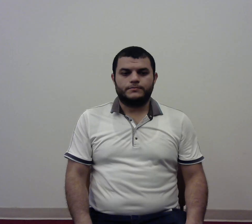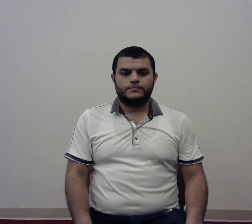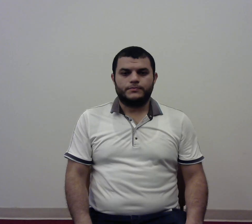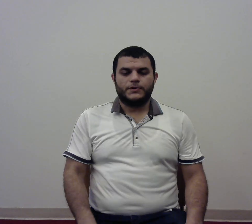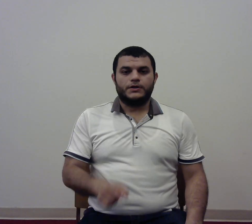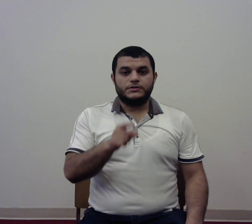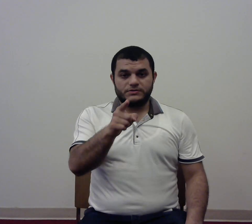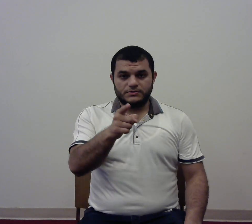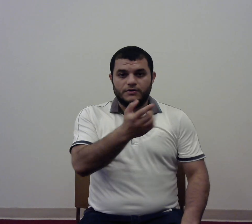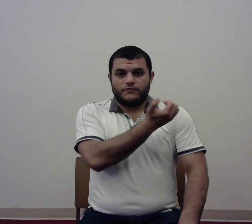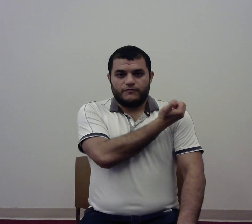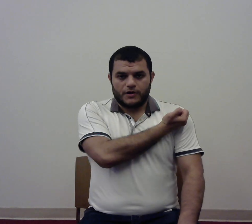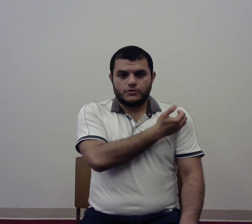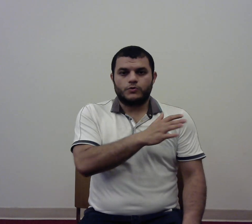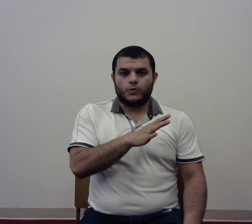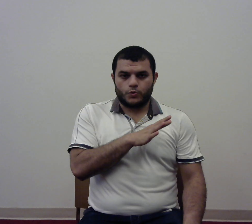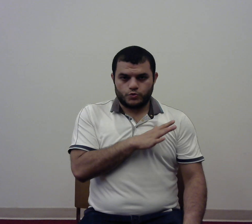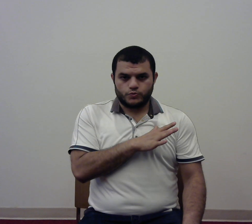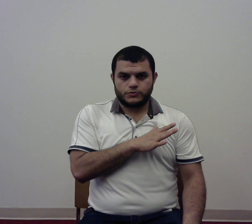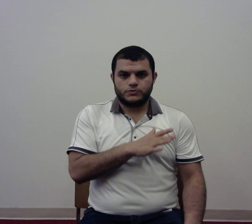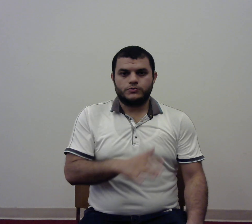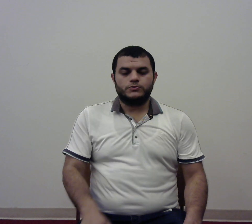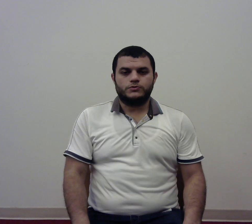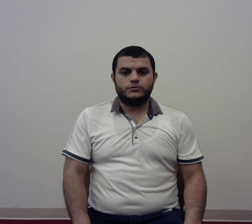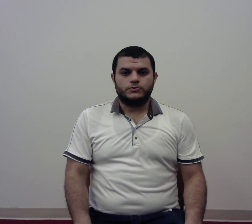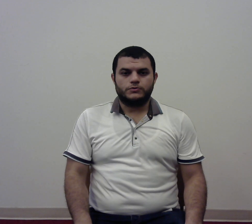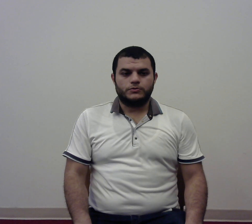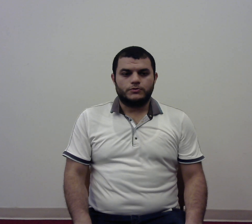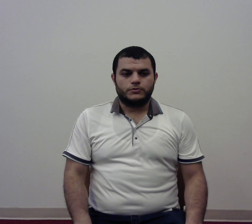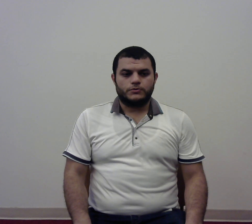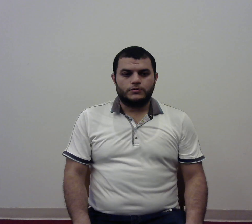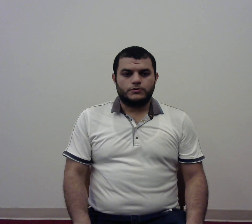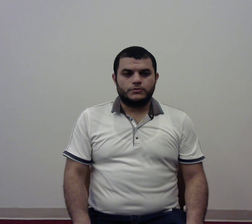Siz vaksin vurdurmusuzmu?